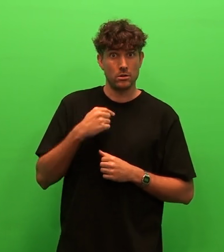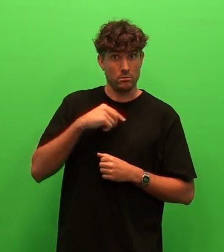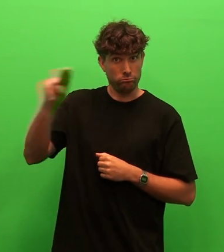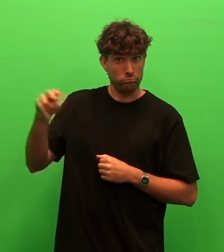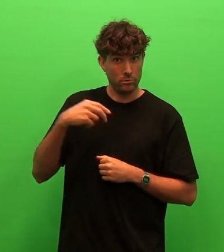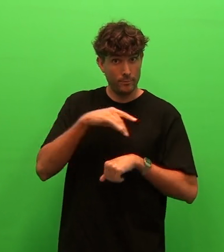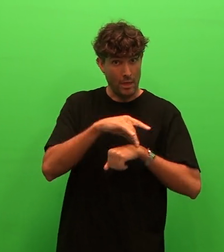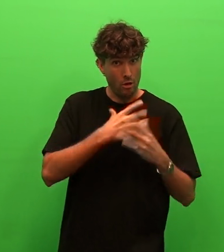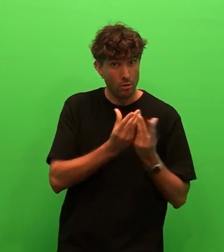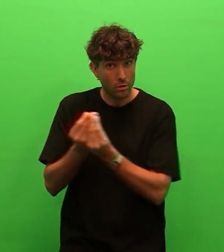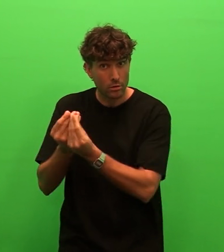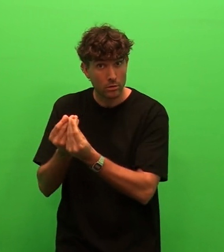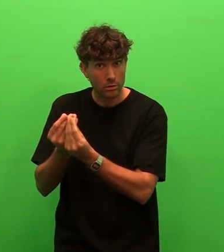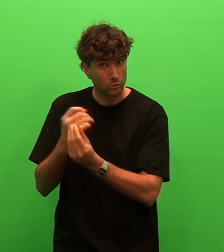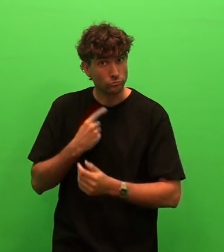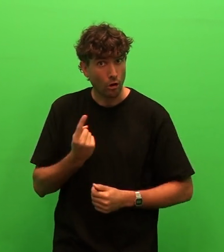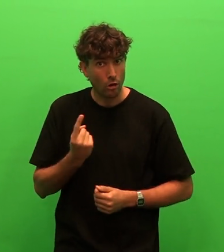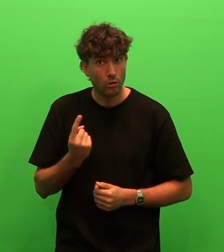El metge ve amb mi o hi vaig jo sol a estirar-me?